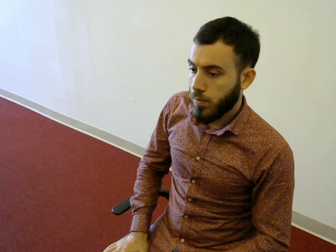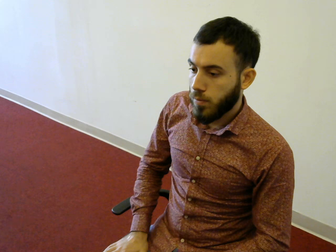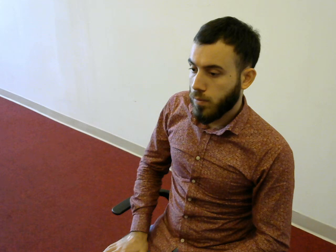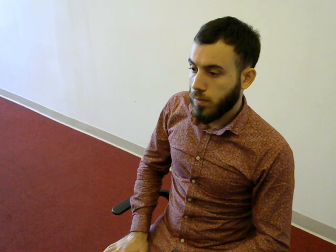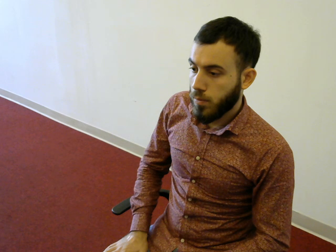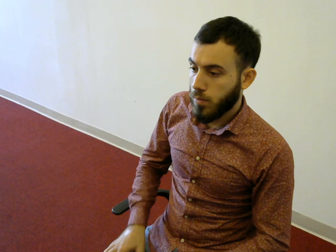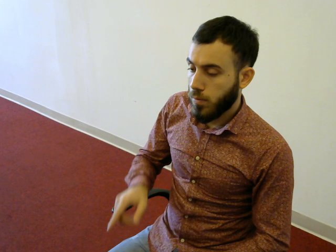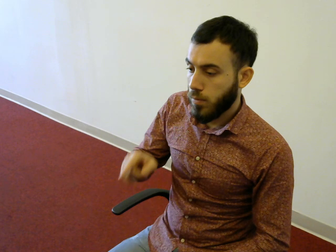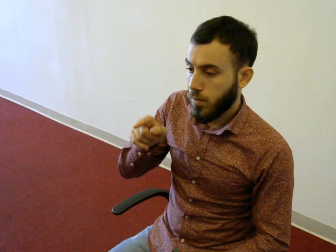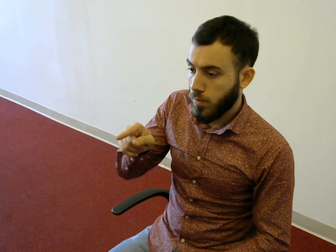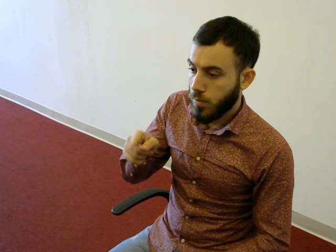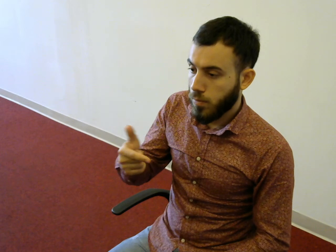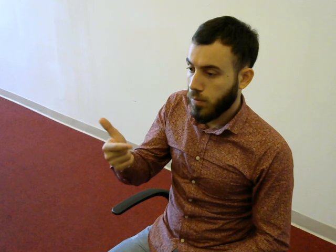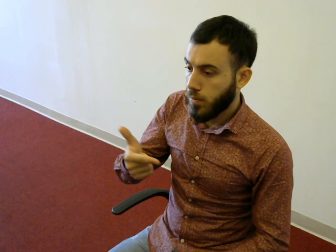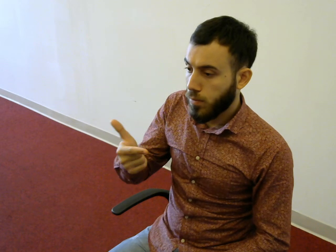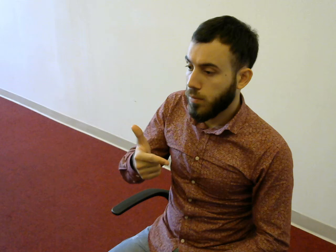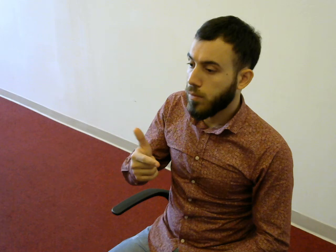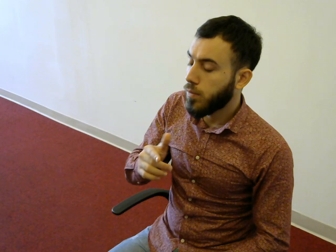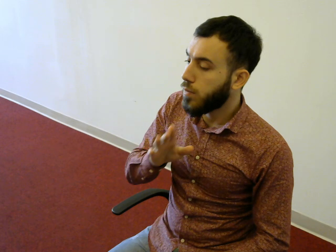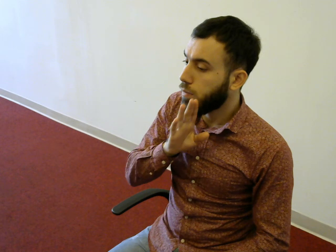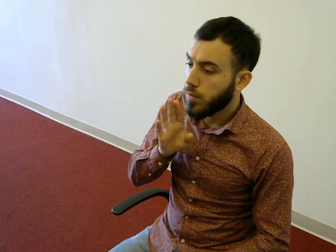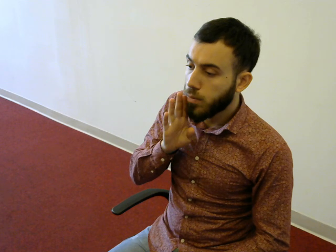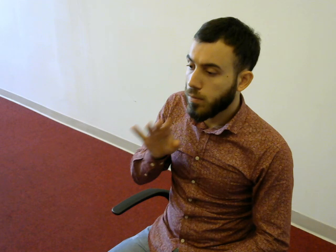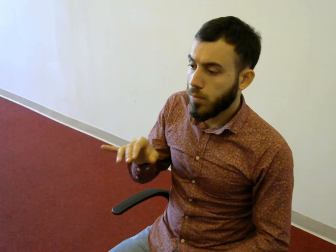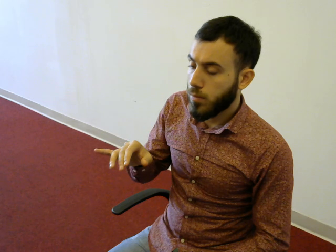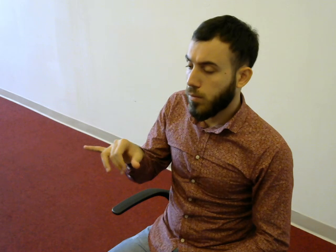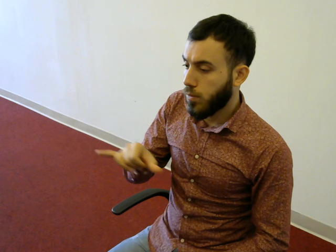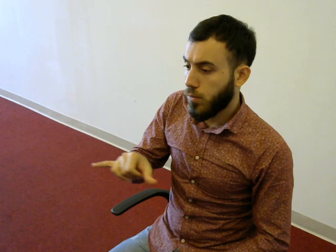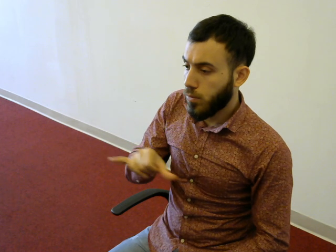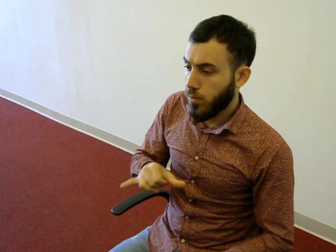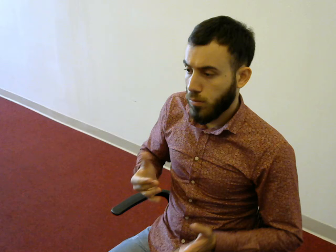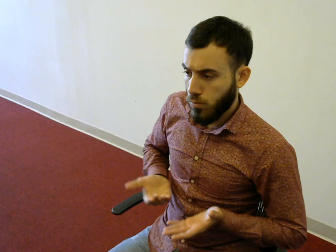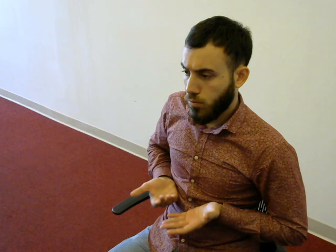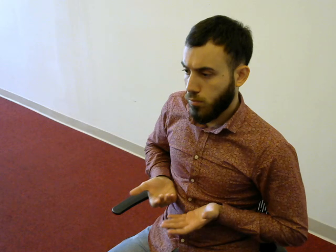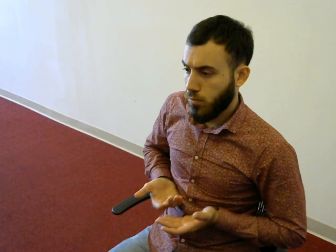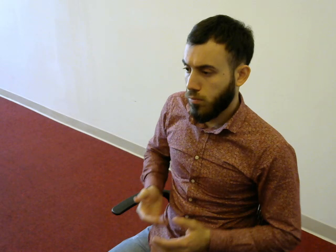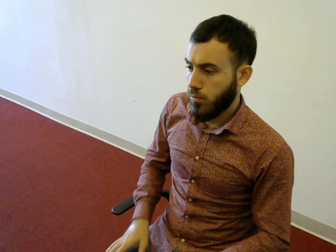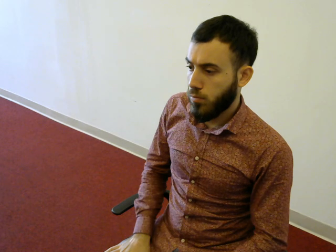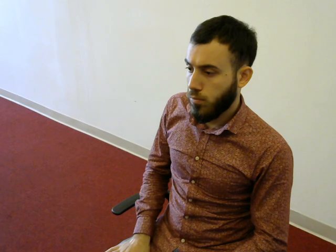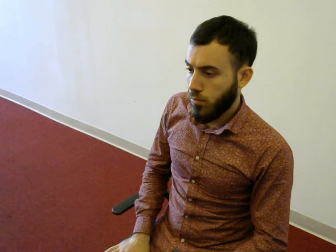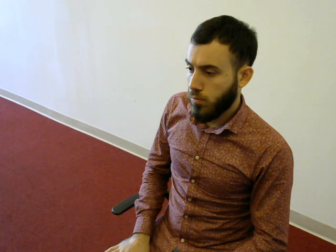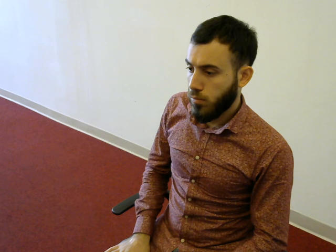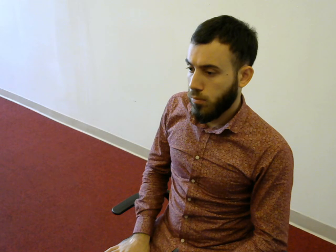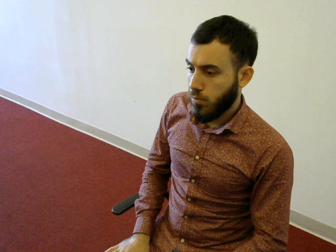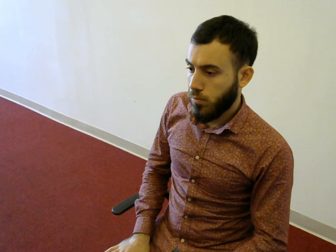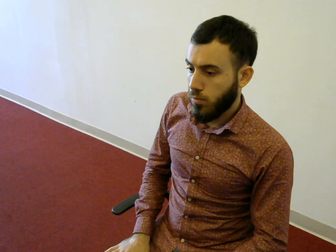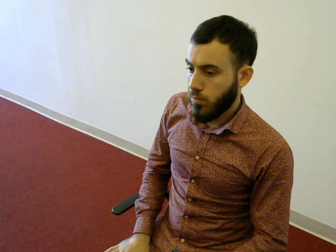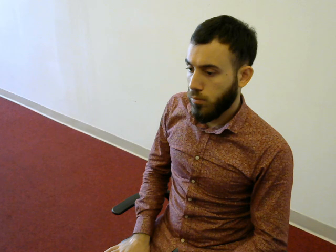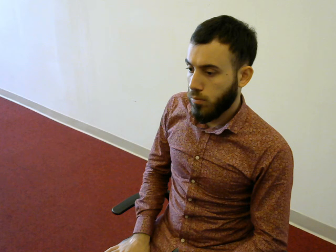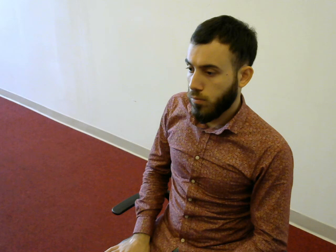Sənin qayınanan harda yaşayır?